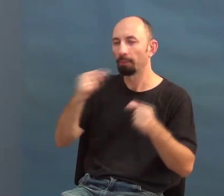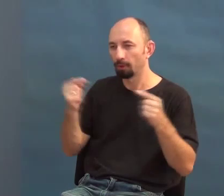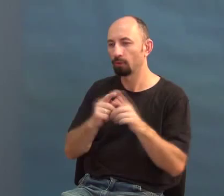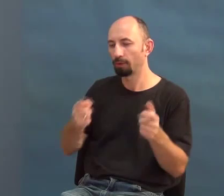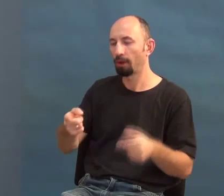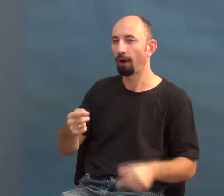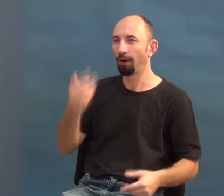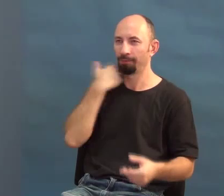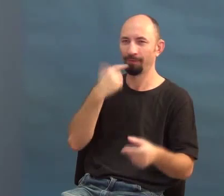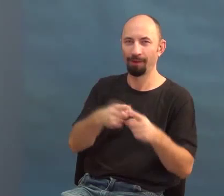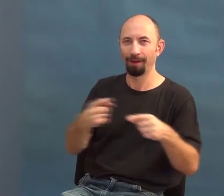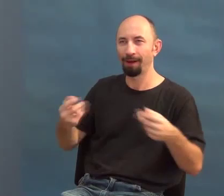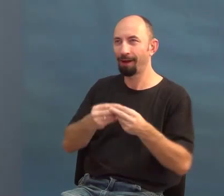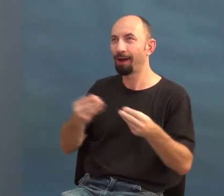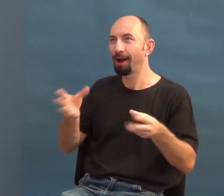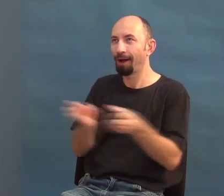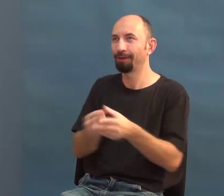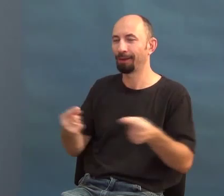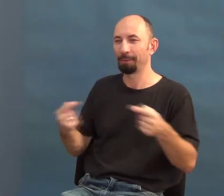Alkohol razem z jedzeniem nie pasuje.